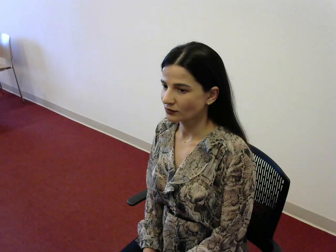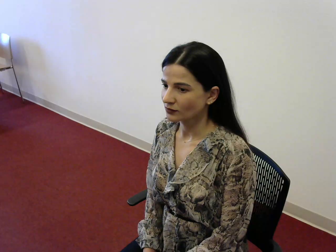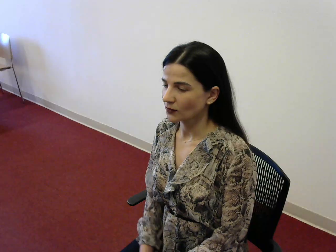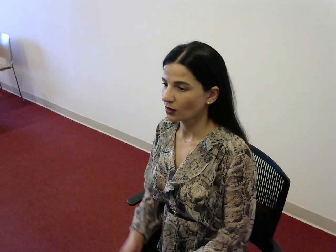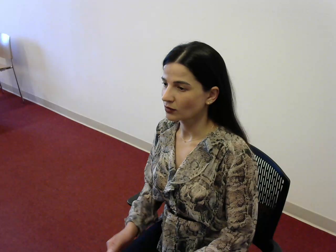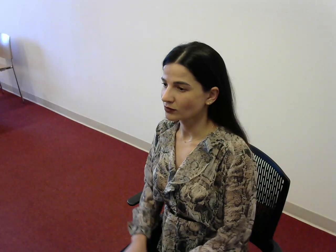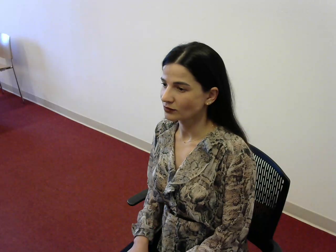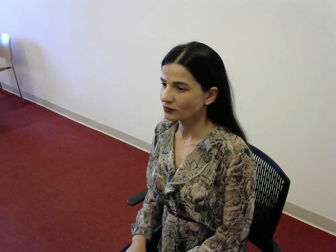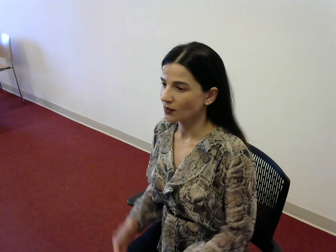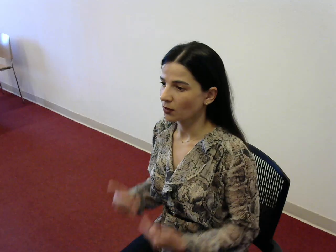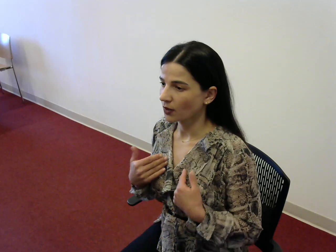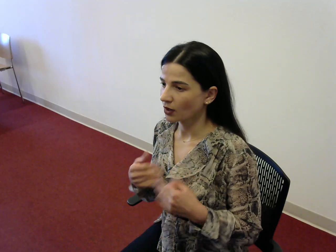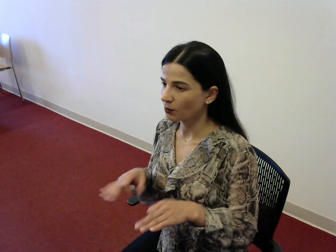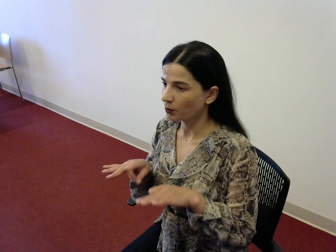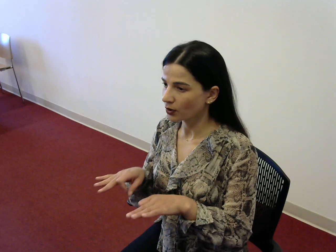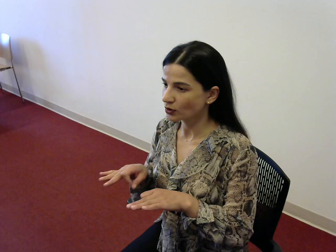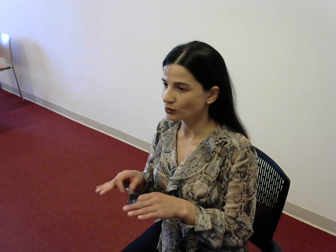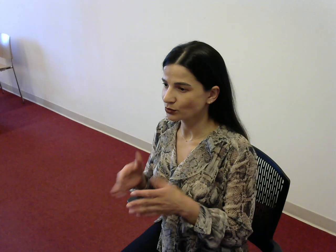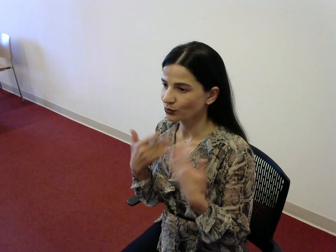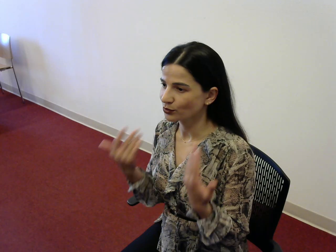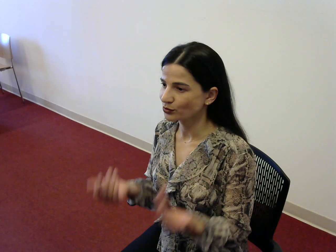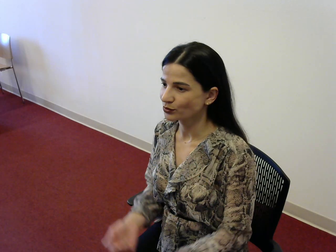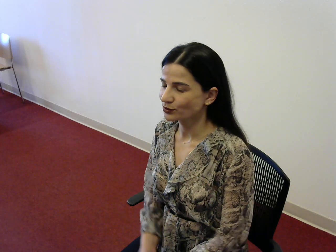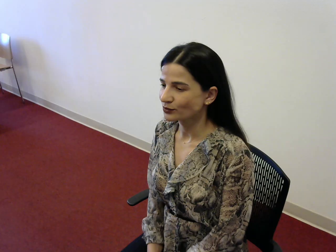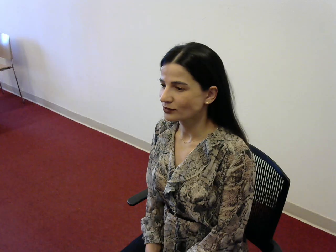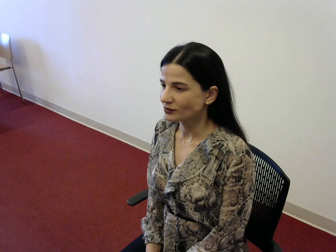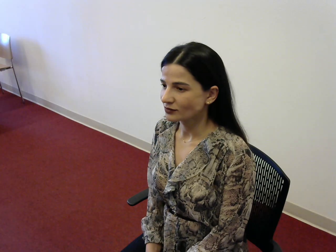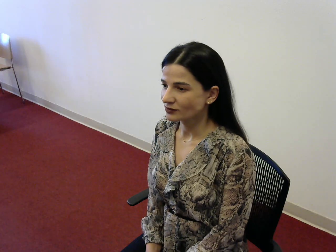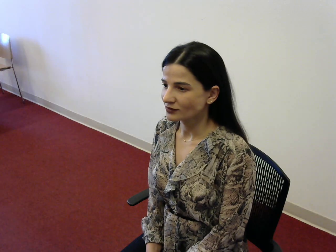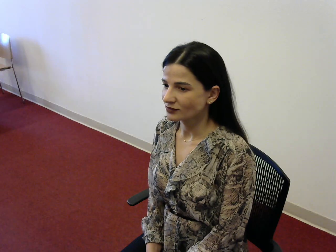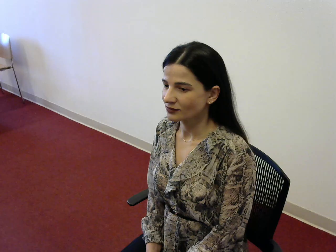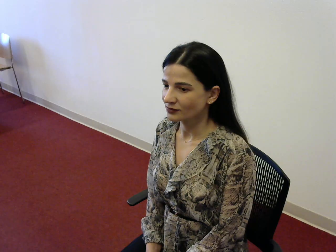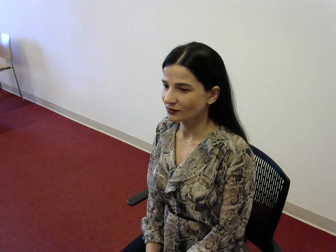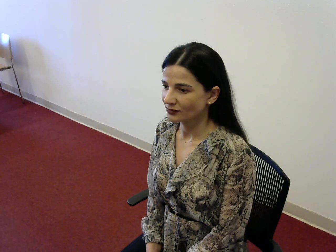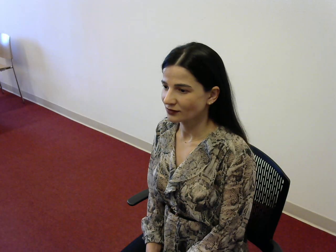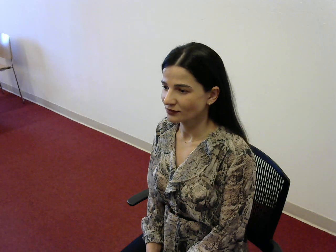Mənim avtomobilim yoxdur